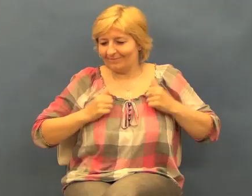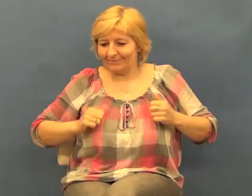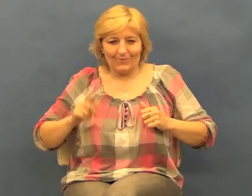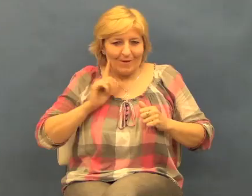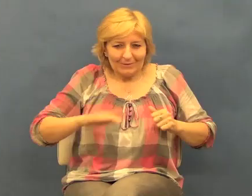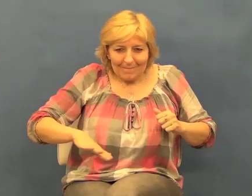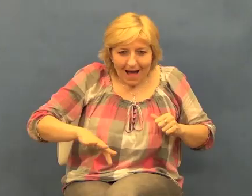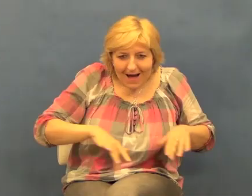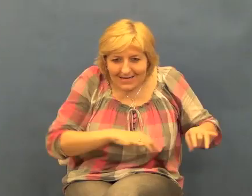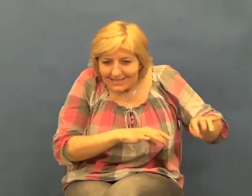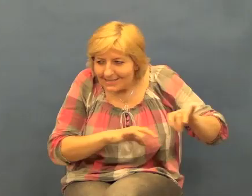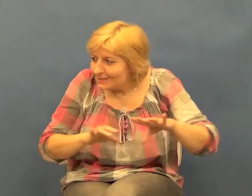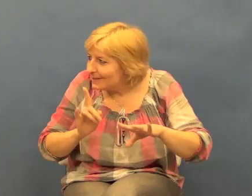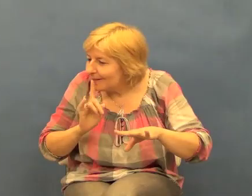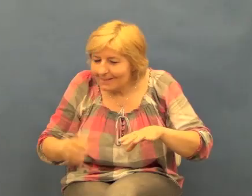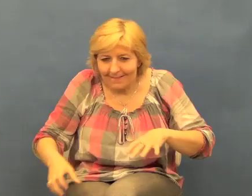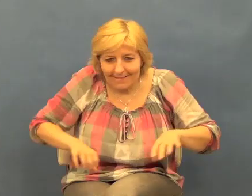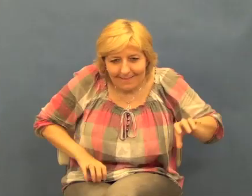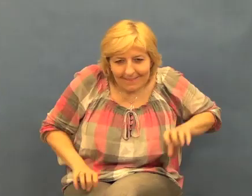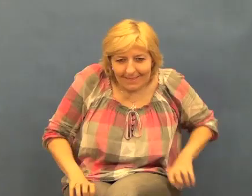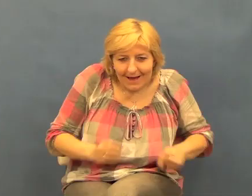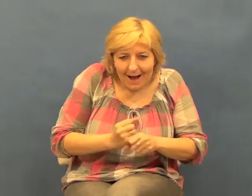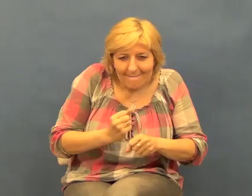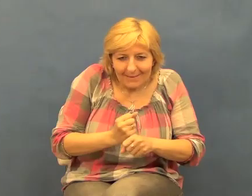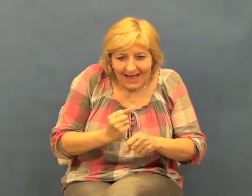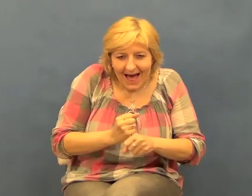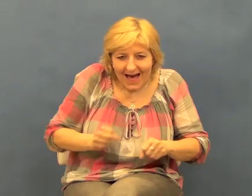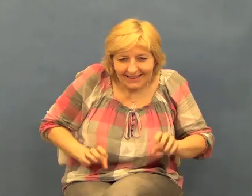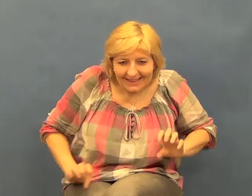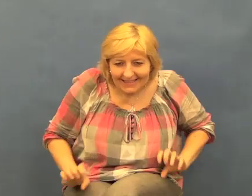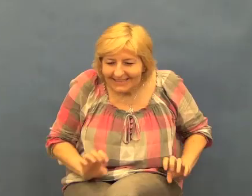Mały chłopiec biegnie i po cichu zbiera kamienie do kieszeni.